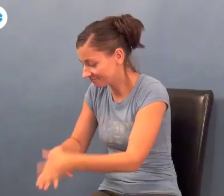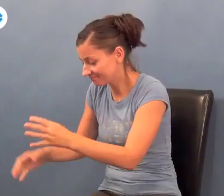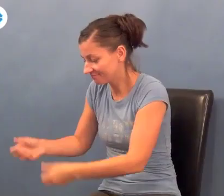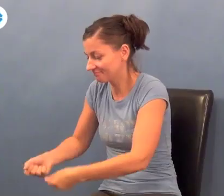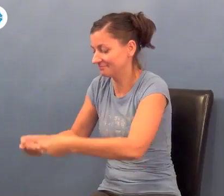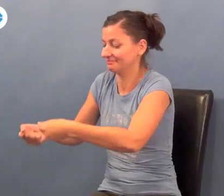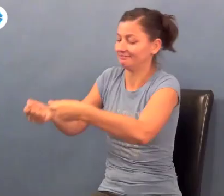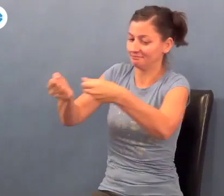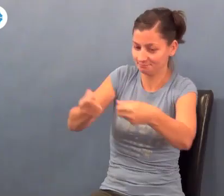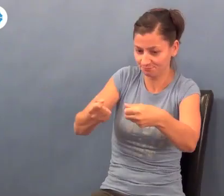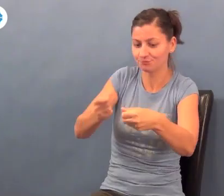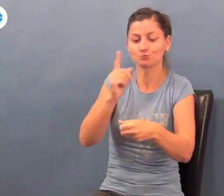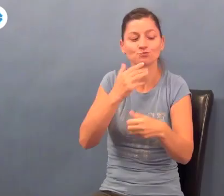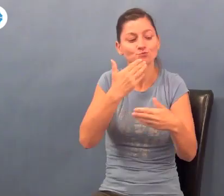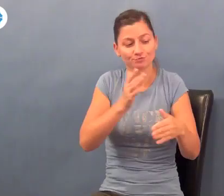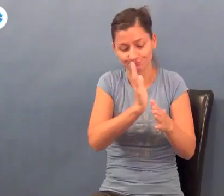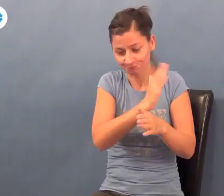Chłopak podniósł kosz, podziękował za pomoc, odeszli.